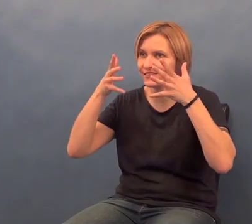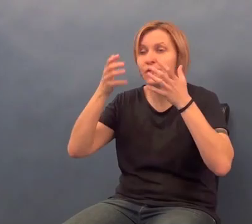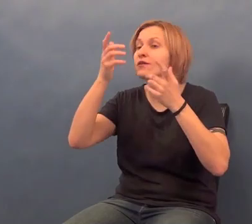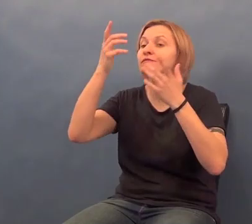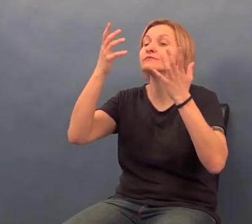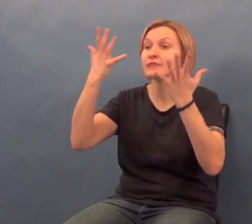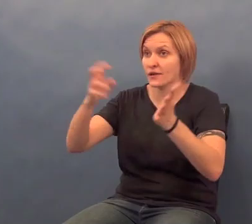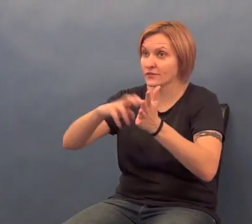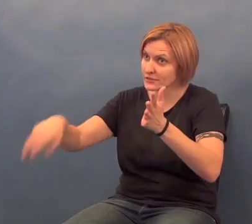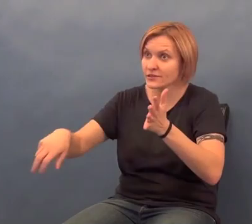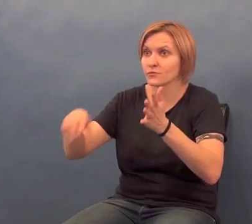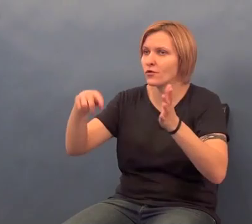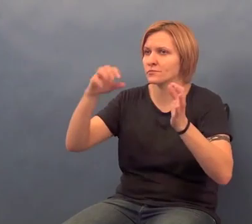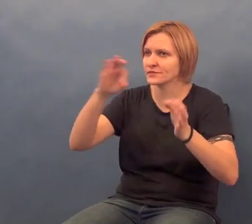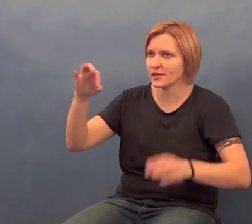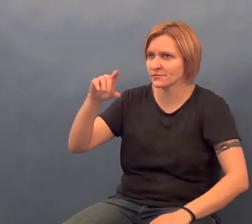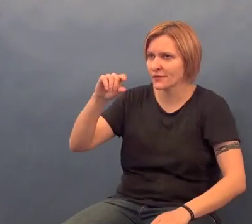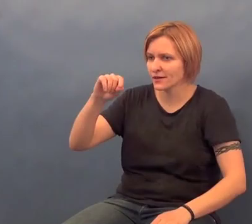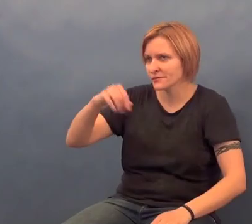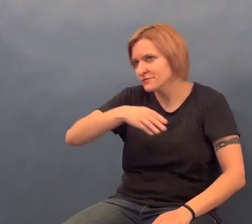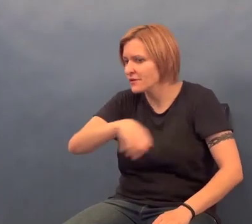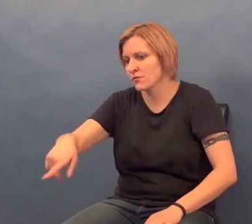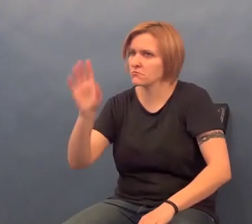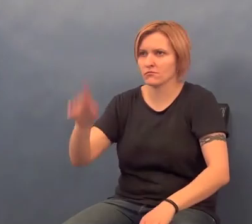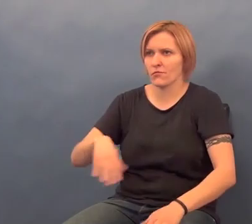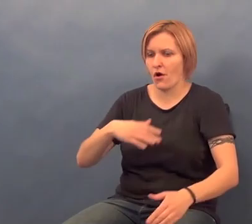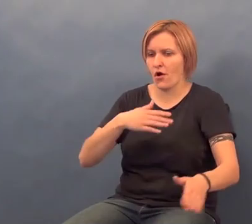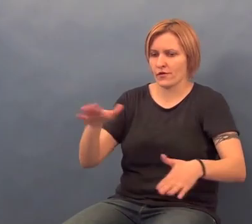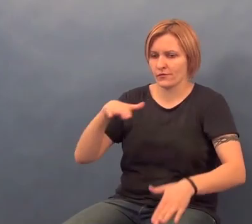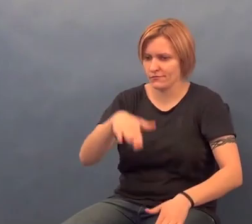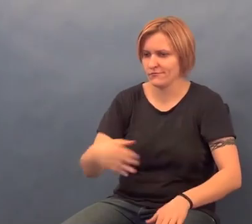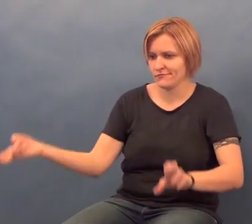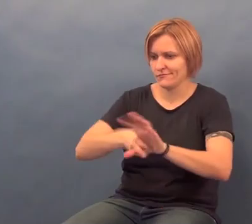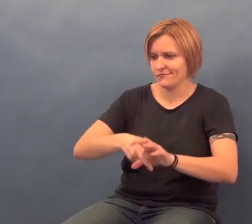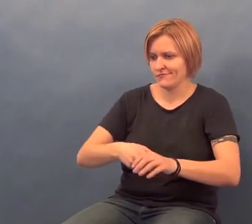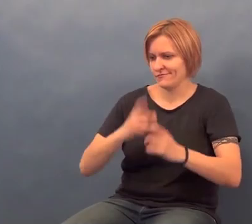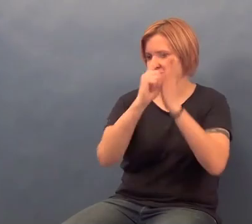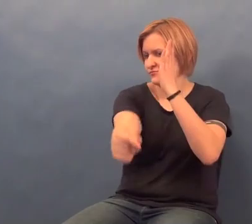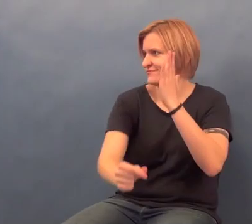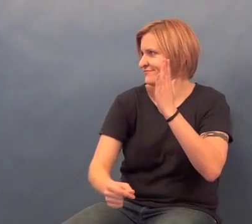Jeśli chcesz wysiąść, to musisz przejechać samochodem na specjalny parking, tam samochód od razu się zatrzymuje, ktoś wsiada do niego i szybko odjeżdża.